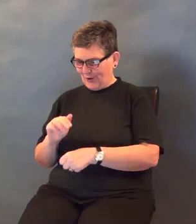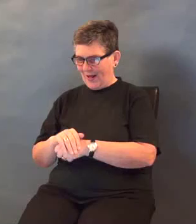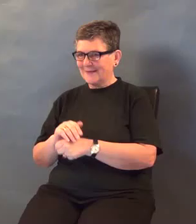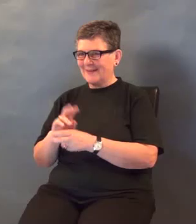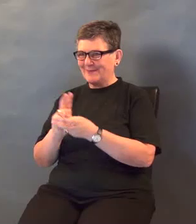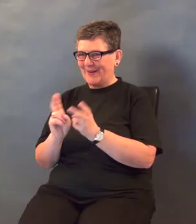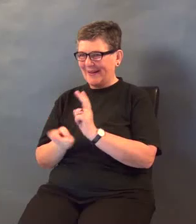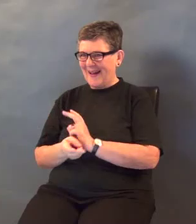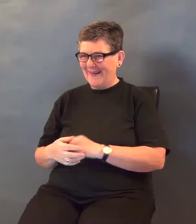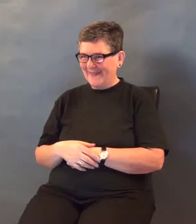Spotkanie z koleżanką.